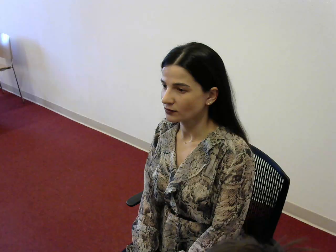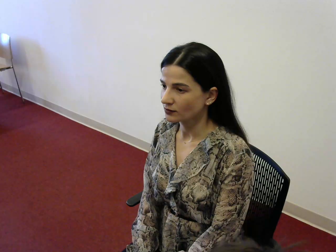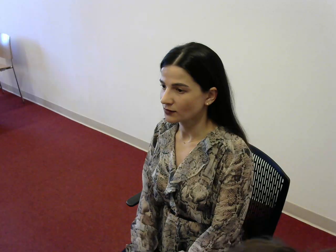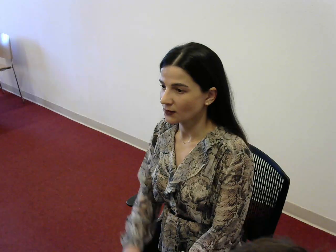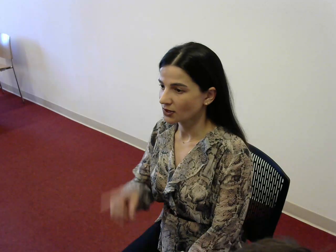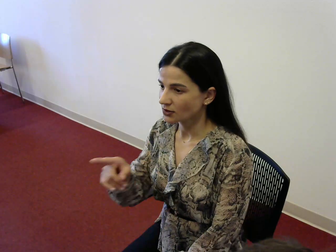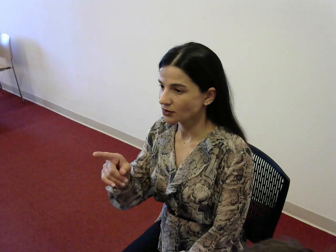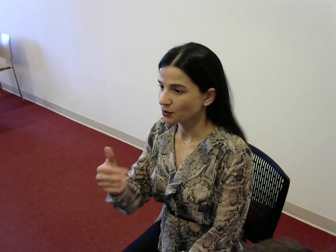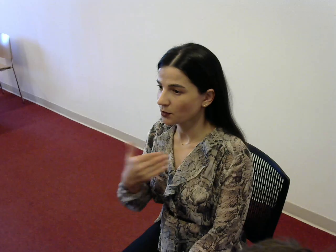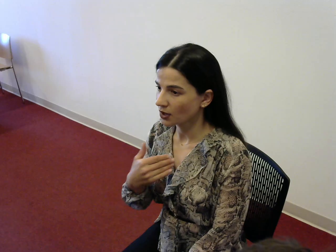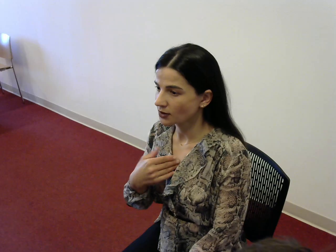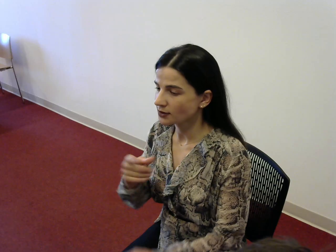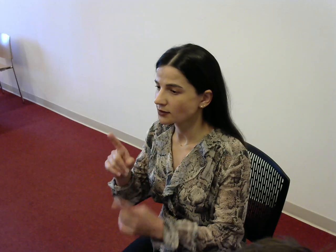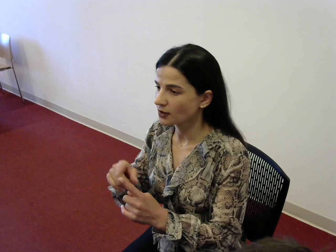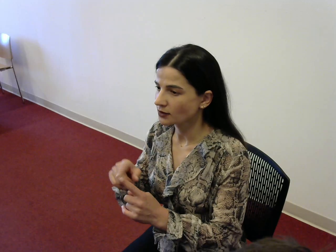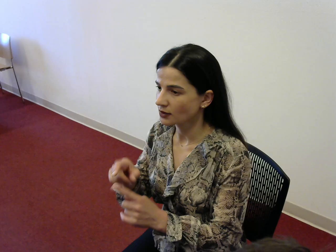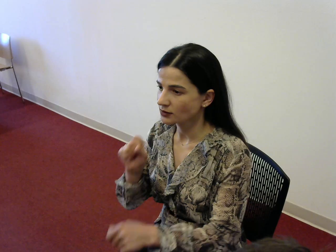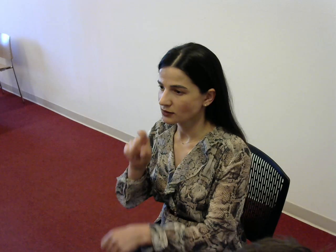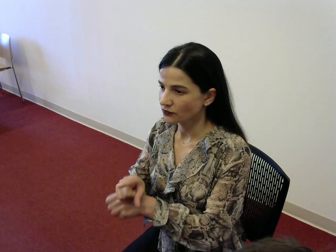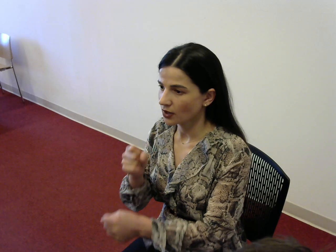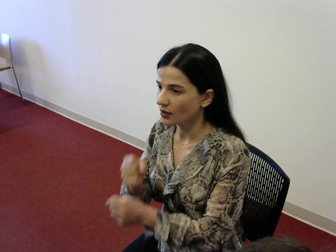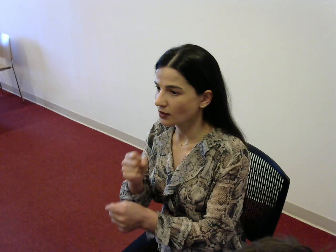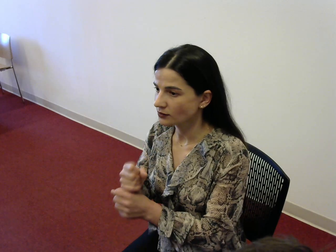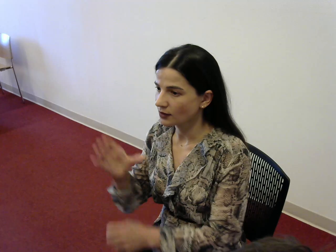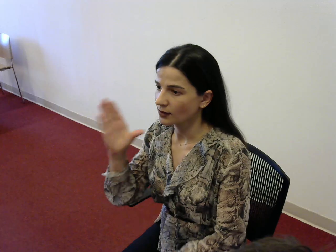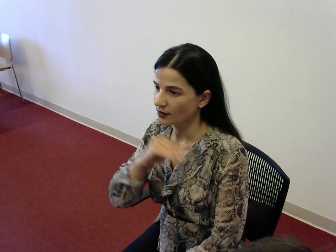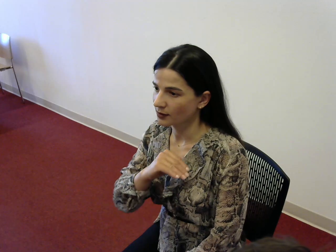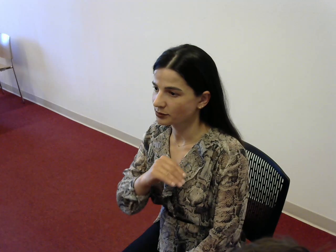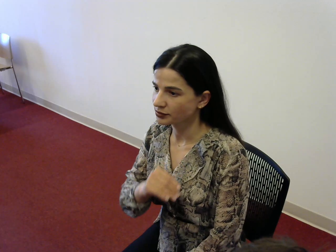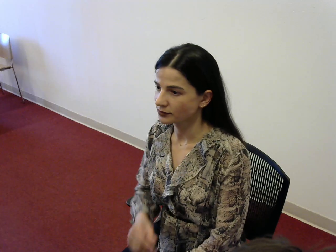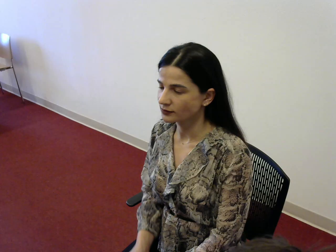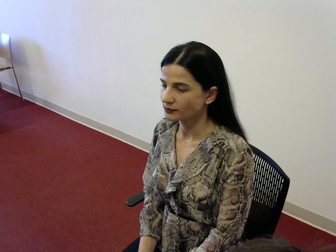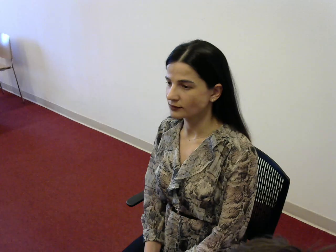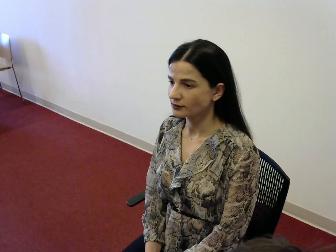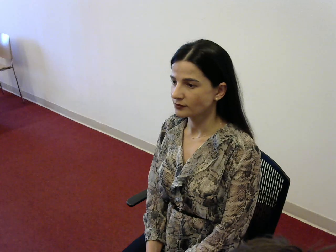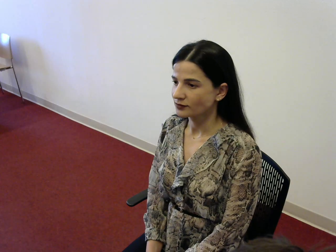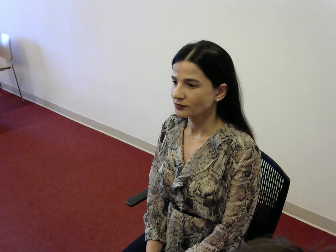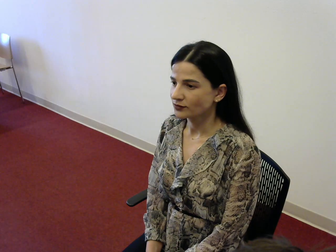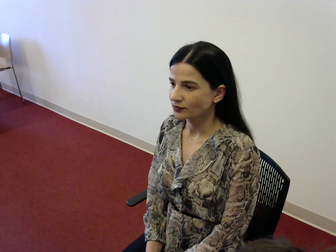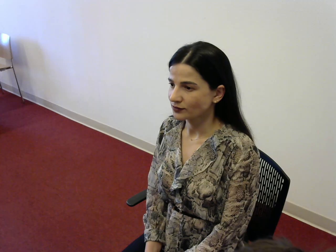Siz mənə taksi sifariş edə bilərsinizmi?